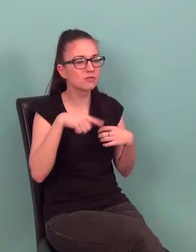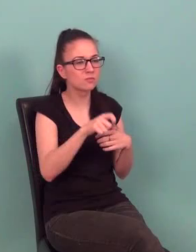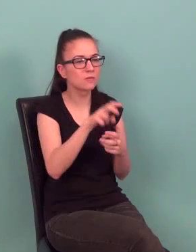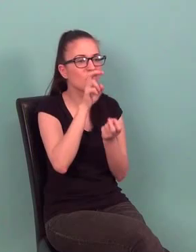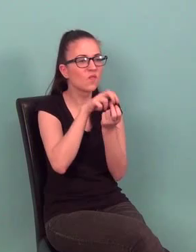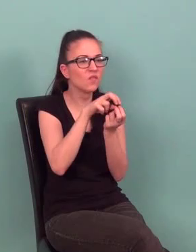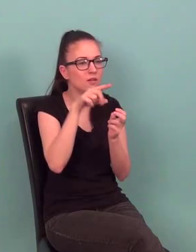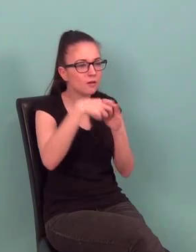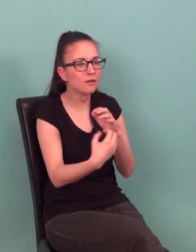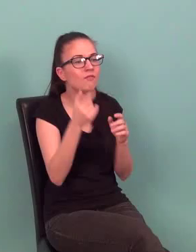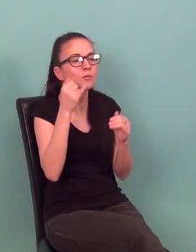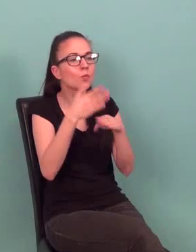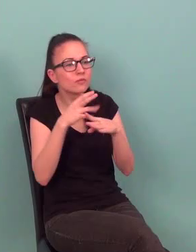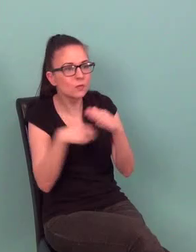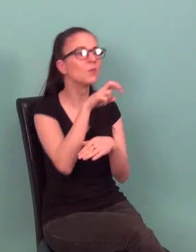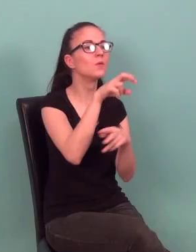Z dziury wychodzi chomik, który tam się chował.